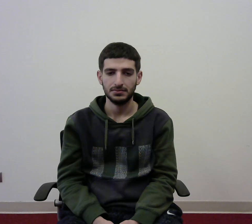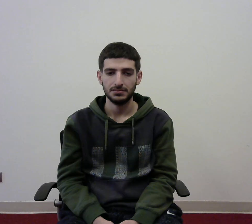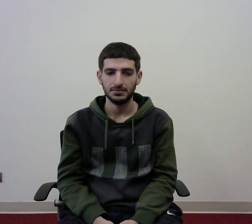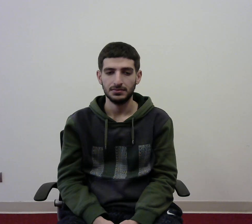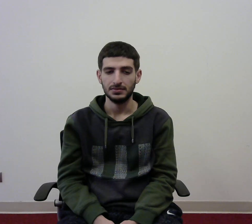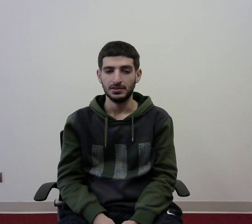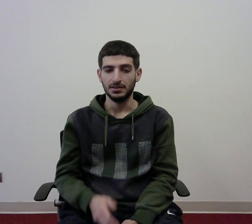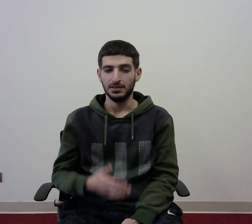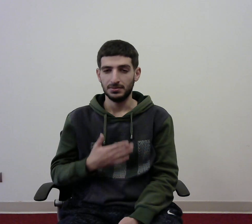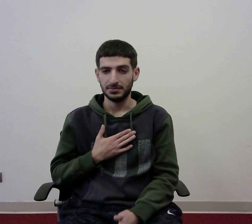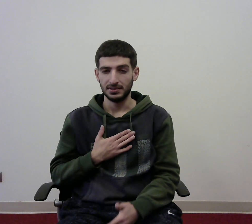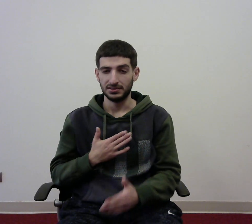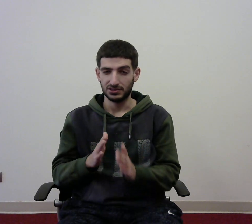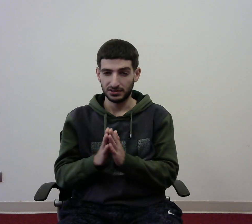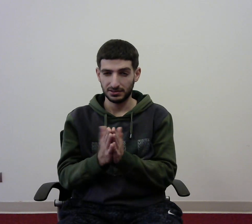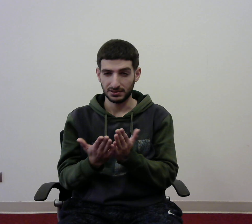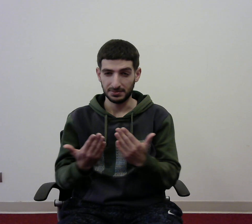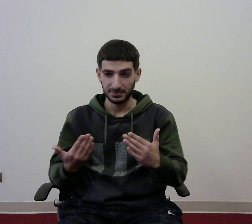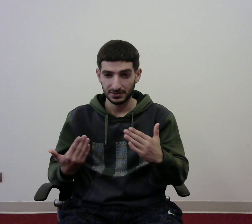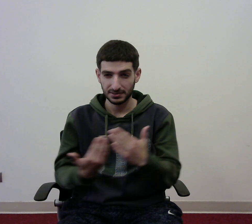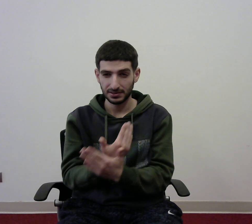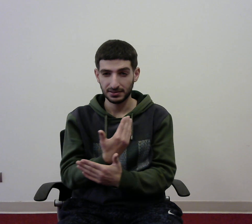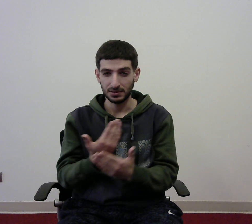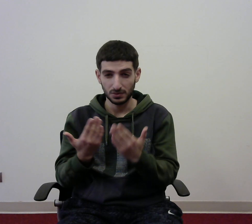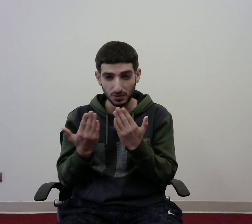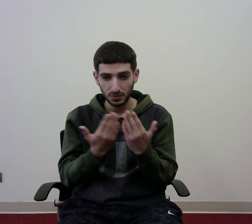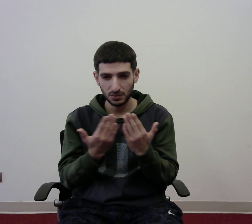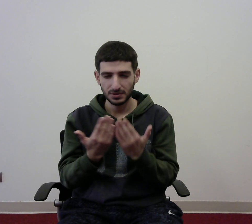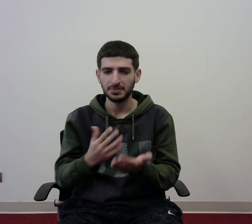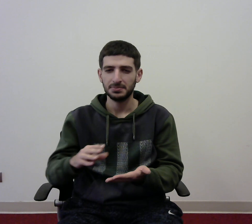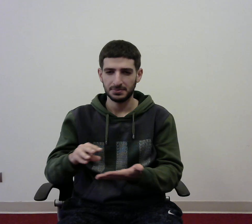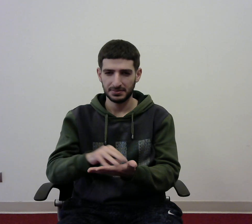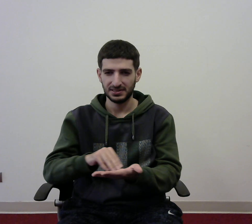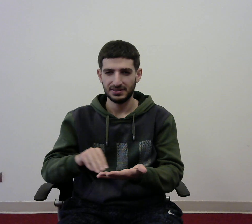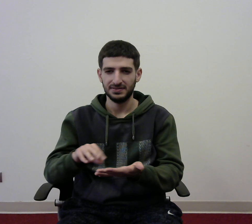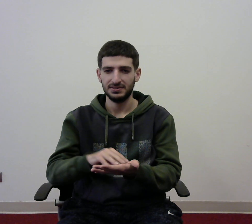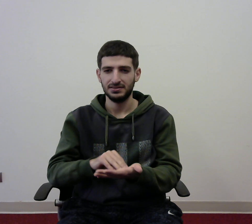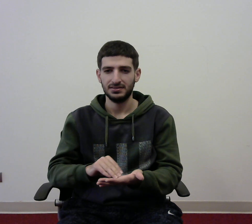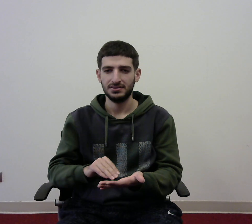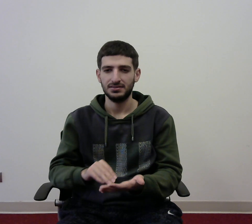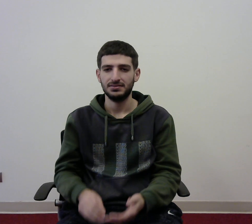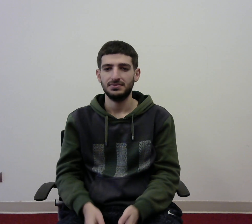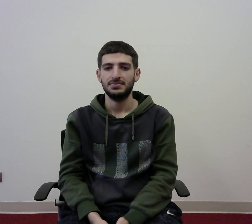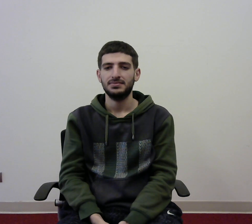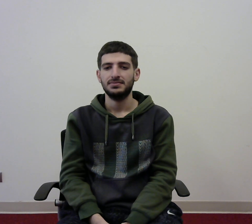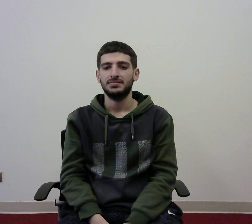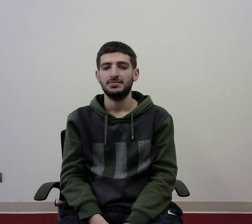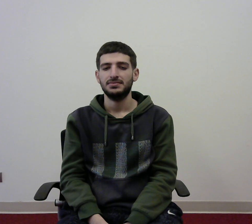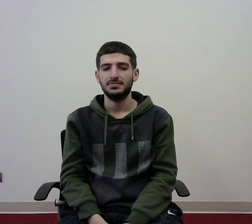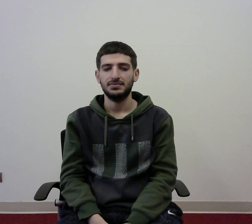Mən kitabı yenidən oxuyub, təkrarlamalıyam